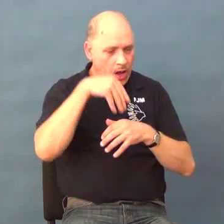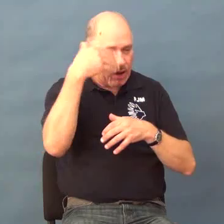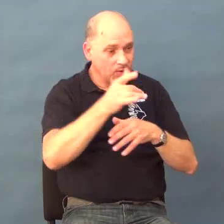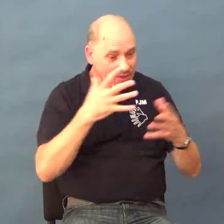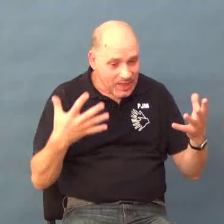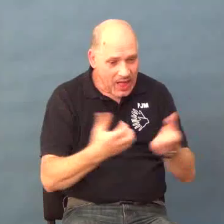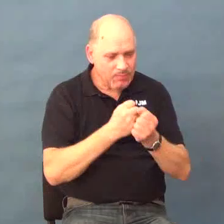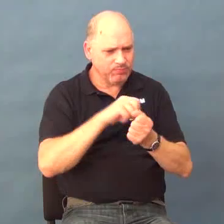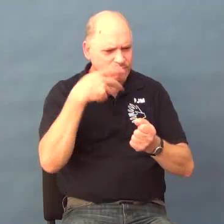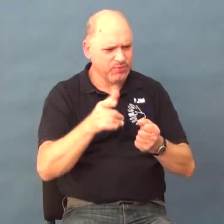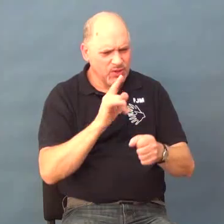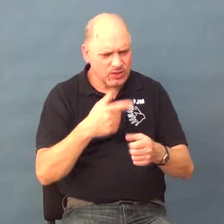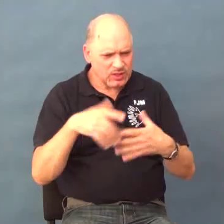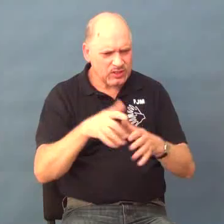Chłopiec go znajduje, bierze na ręce i krzyczy na niego.